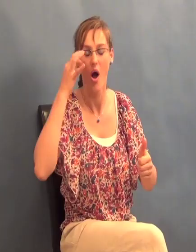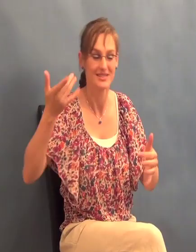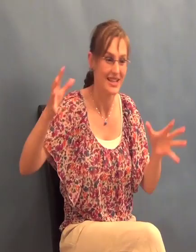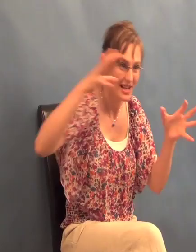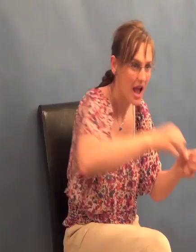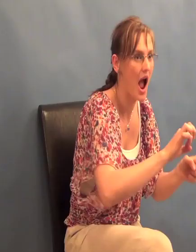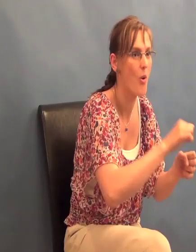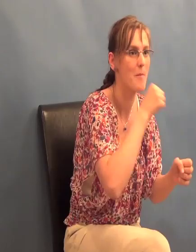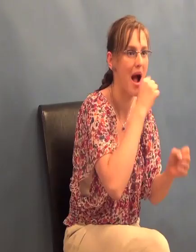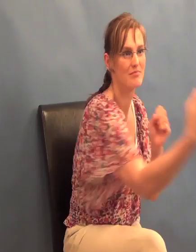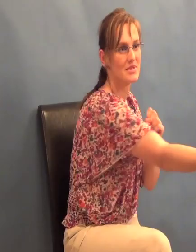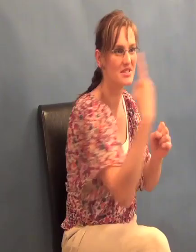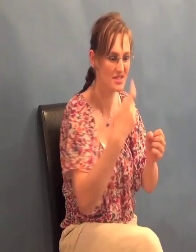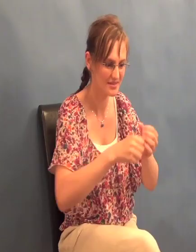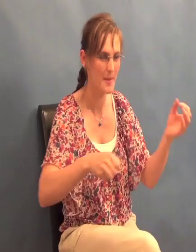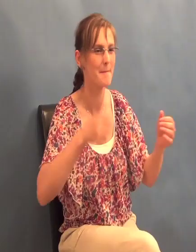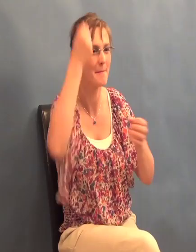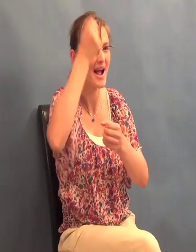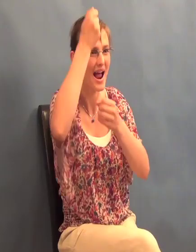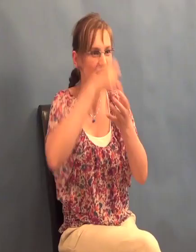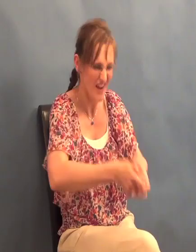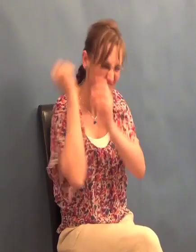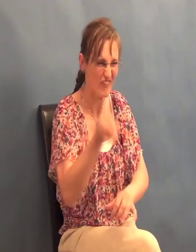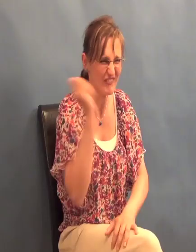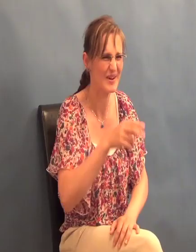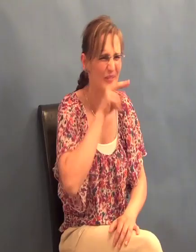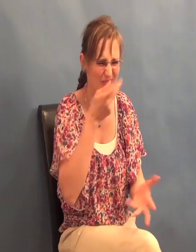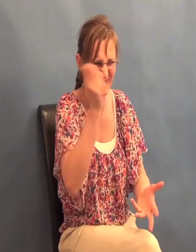W tym momencie zjawia się babcia i uderza kota parasolem, mówi coś do niego i go wyrzuca.